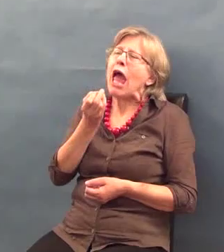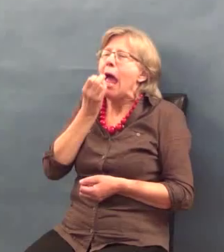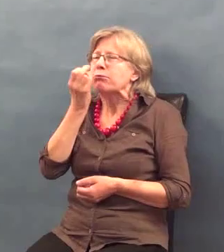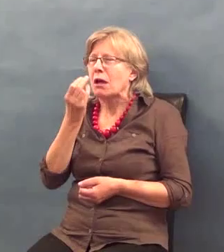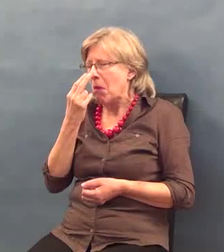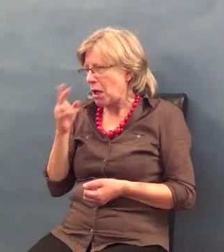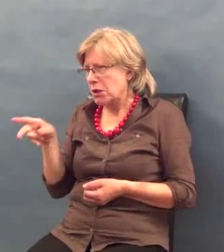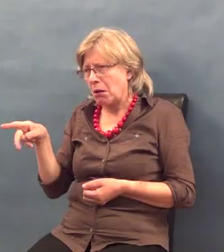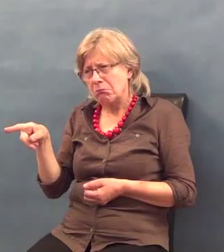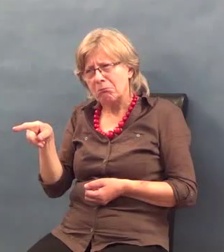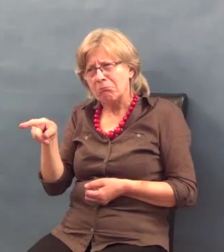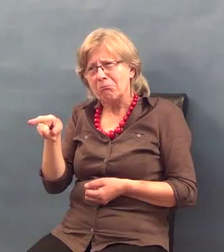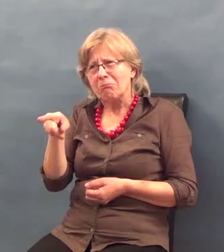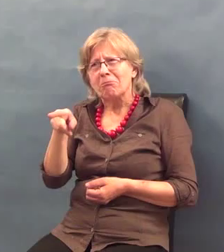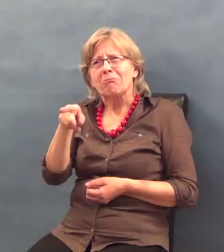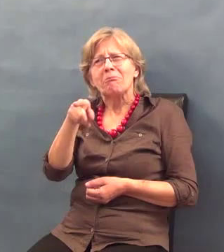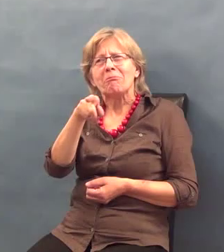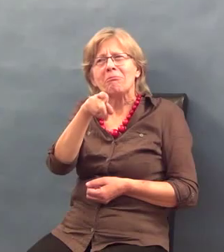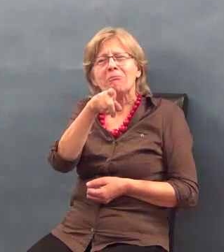Mężczyzna się im przyglądał jak przechodzili.